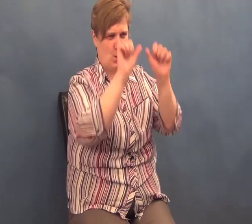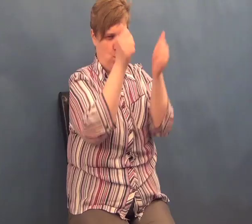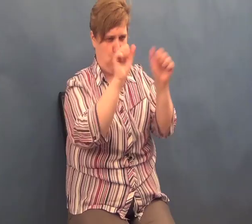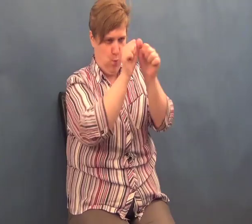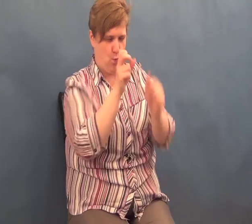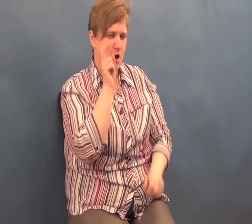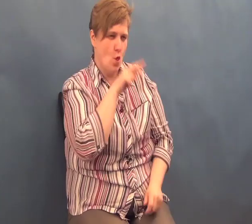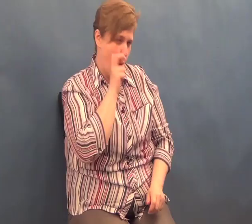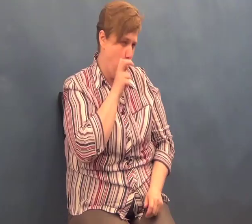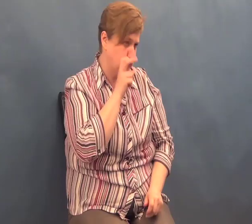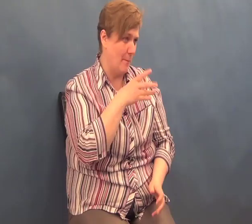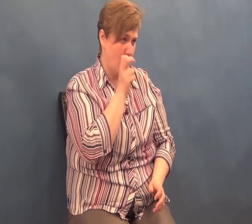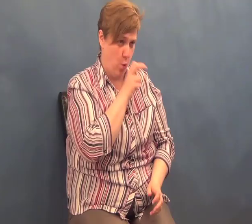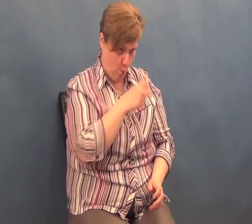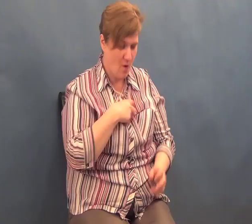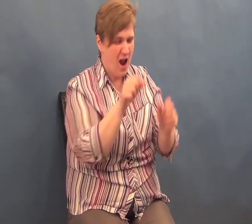Tak można migać "gruszka", a ja tak migam "gruszka".